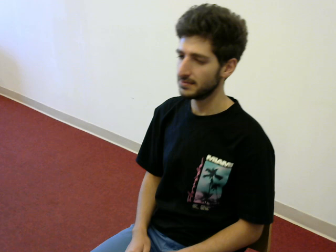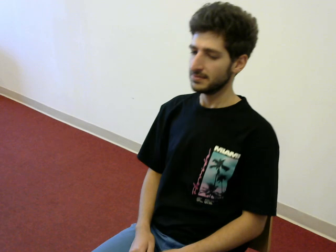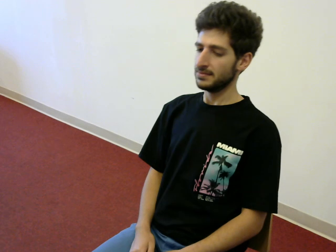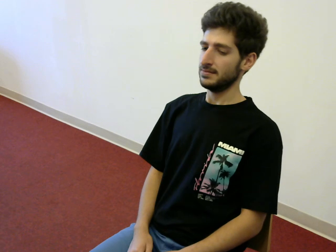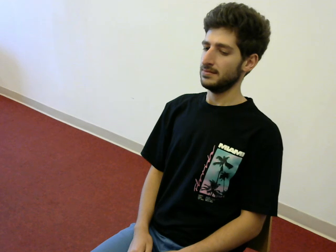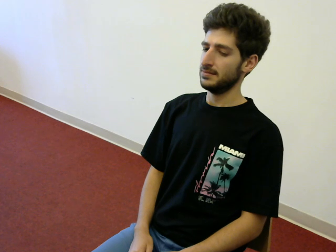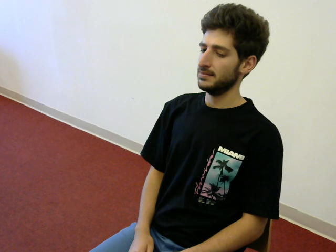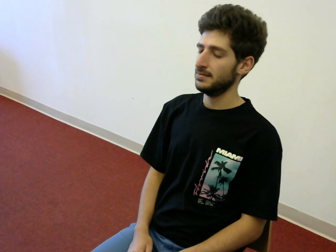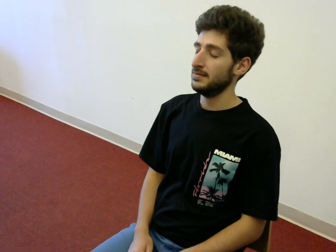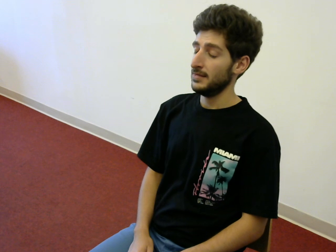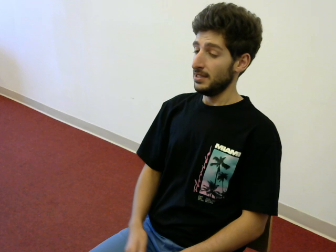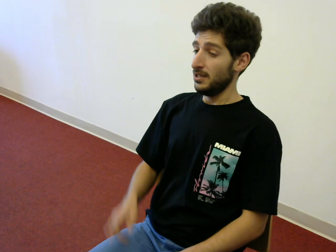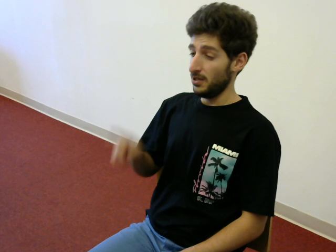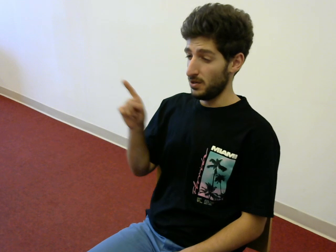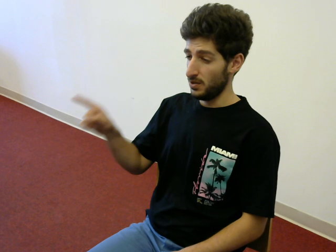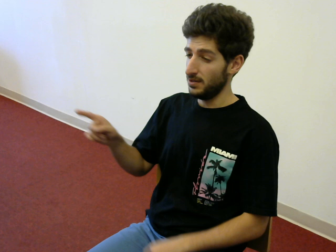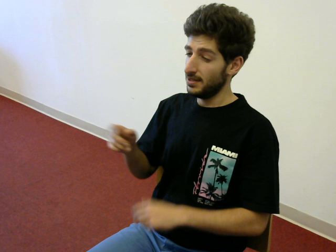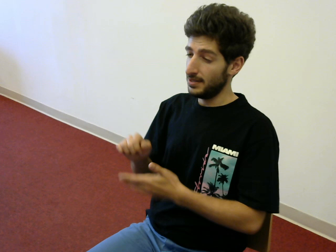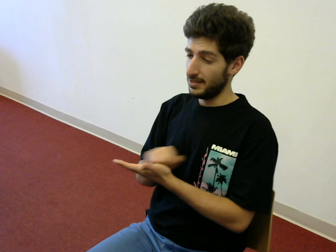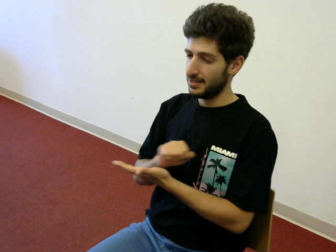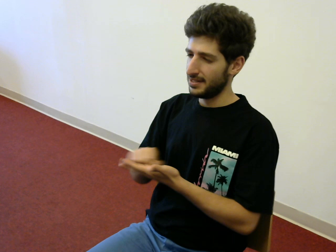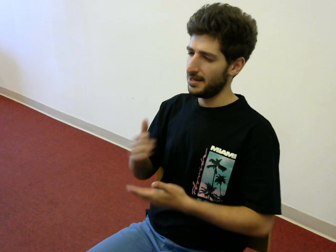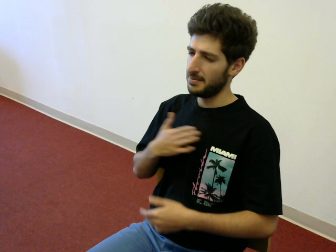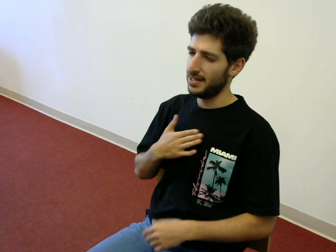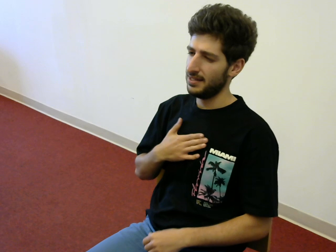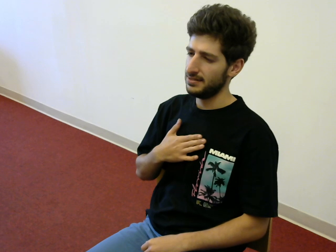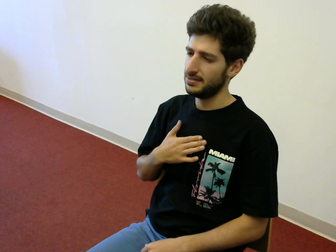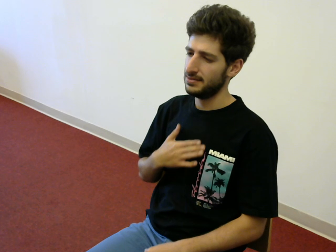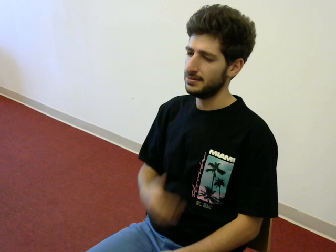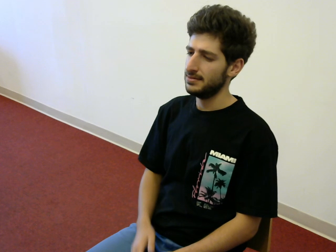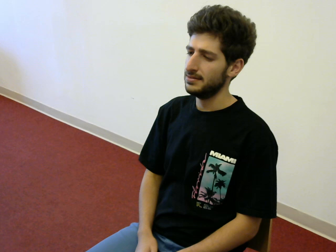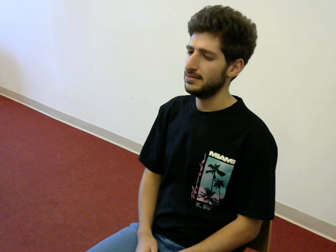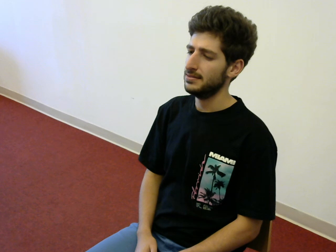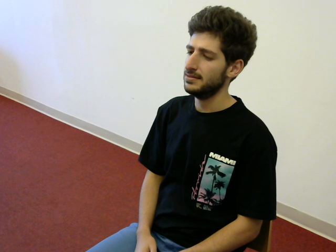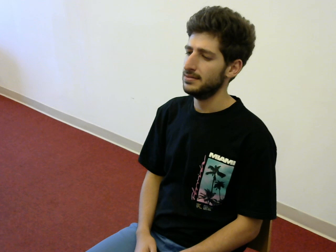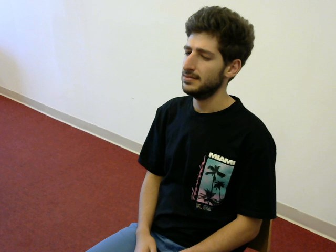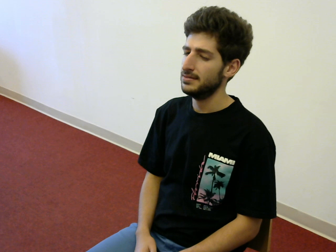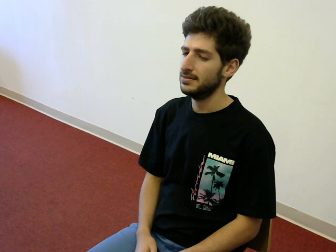Onun sənədləri məndədir